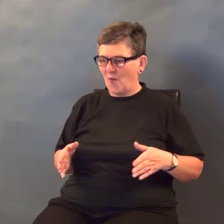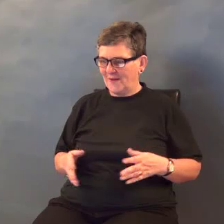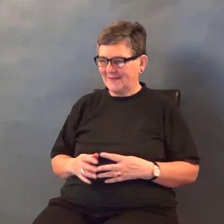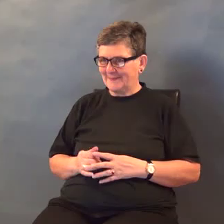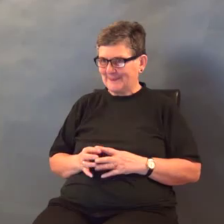Ulica.